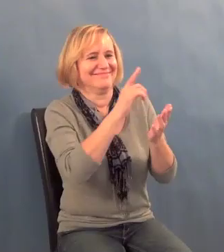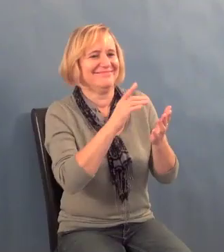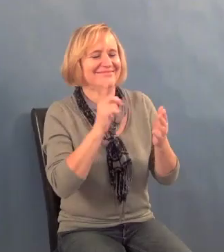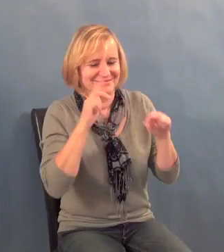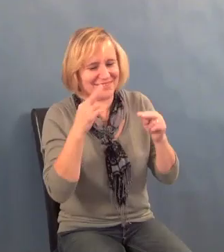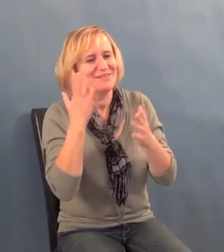Mężczyzna już skończył jeść.